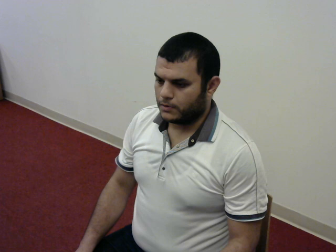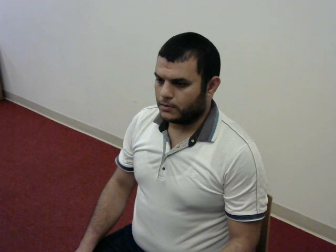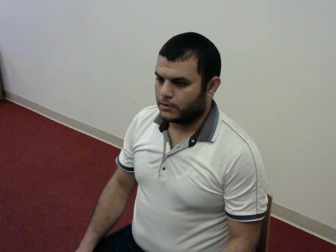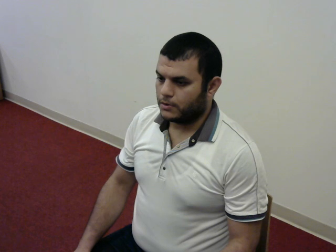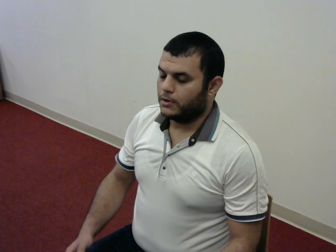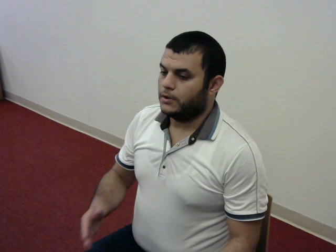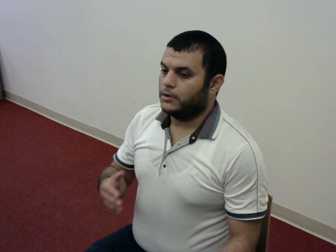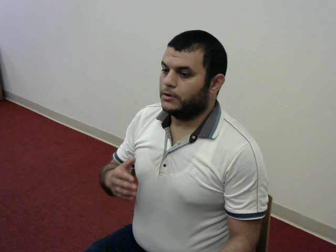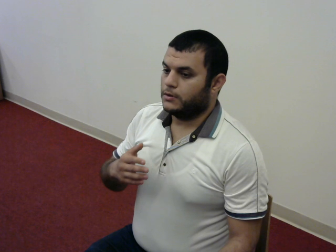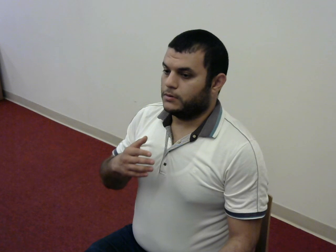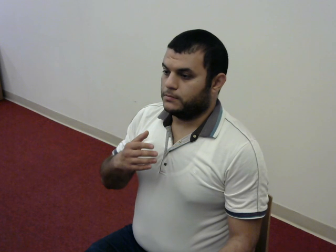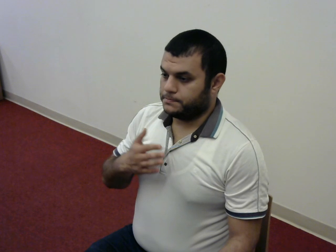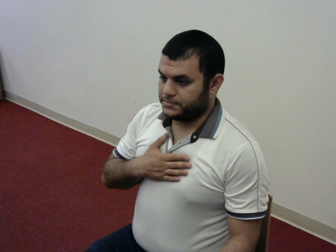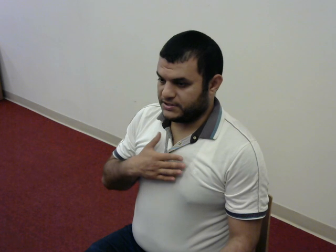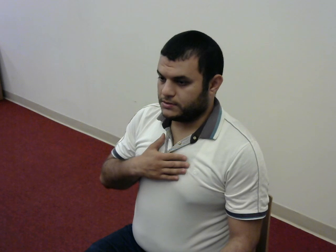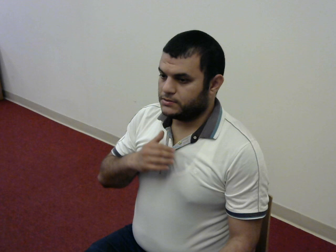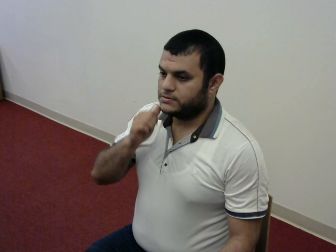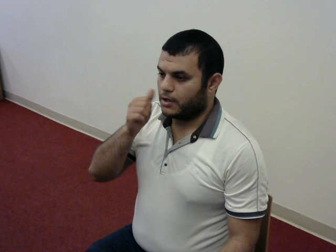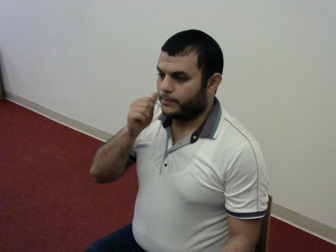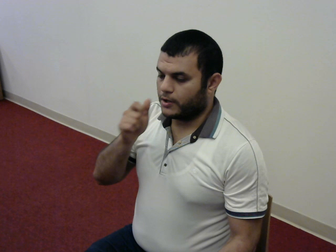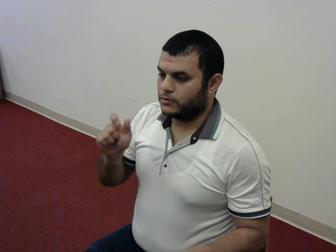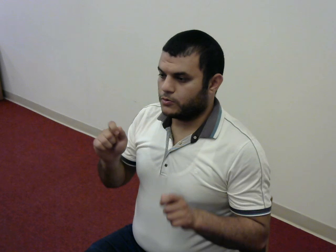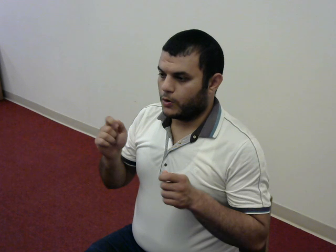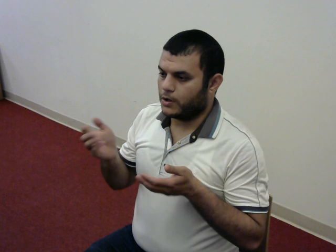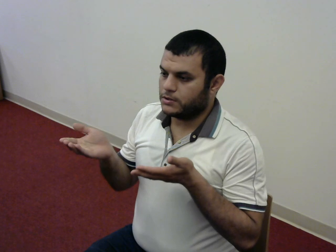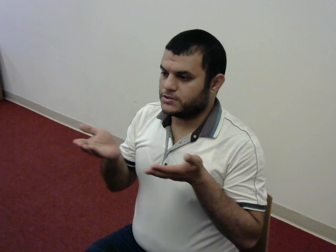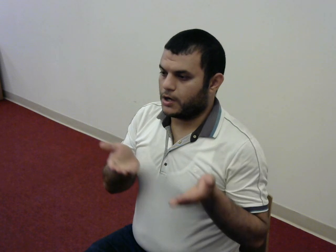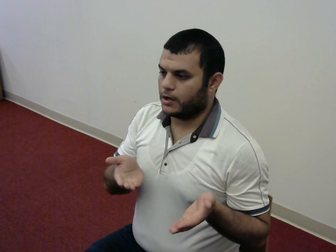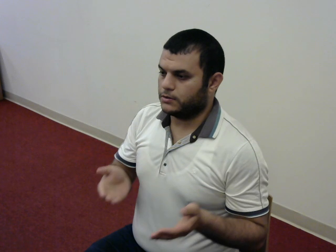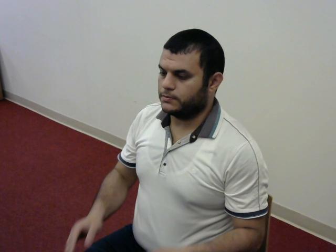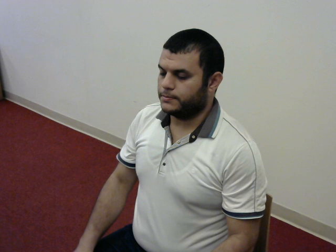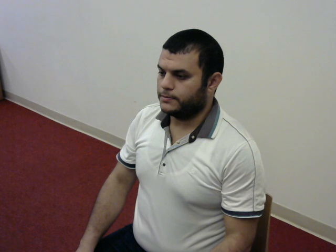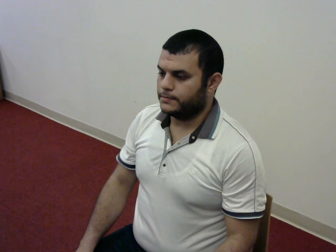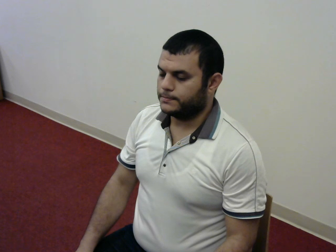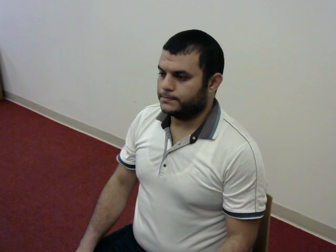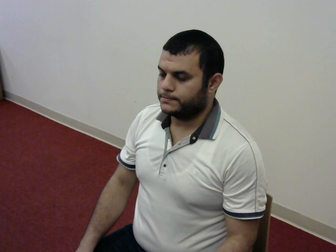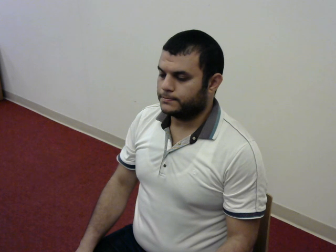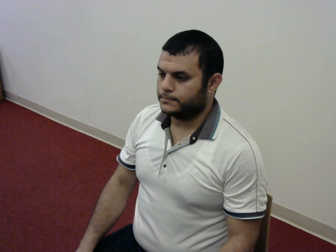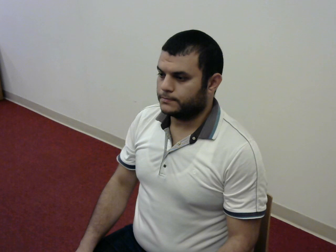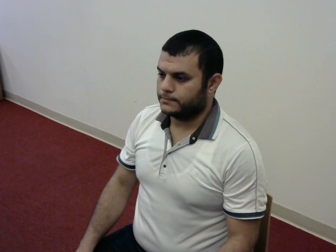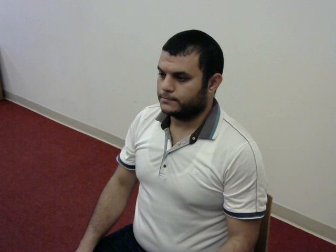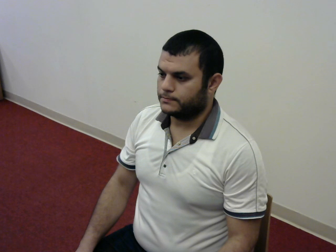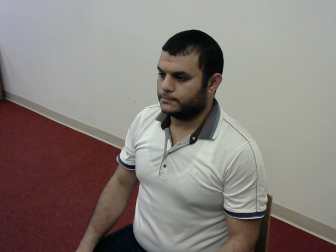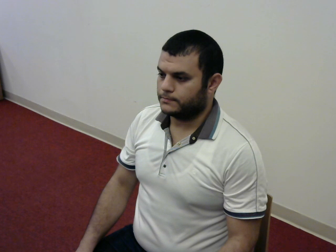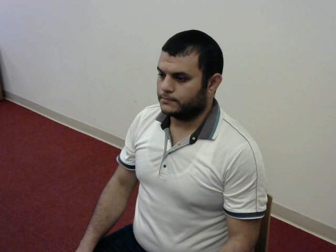Bizi sabah toya çağırıblar